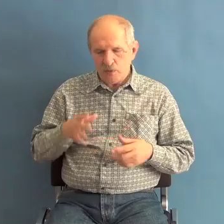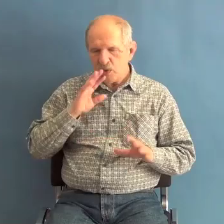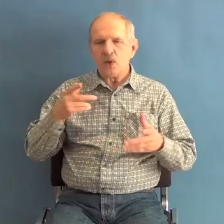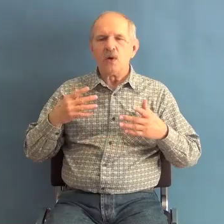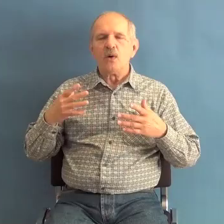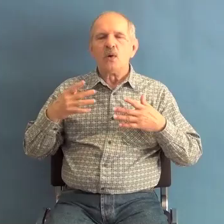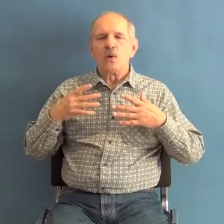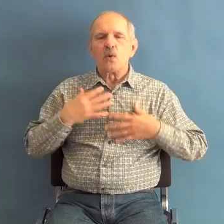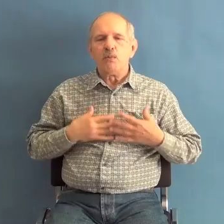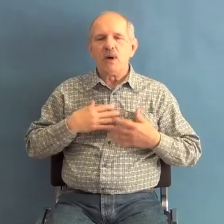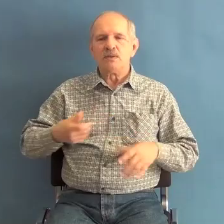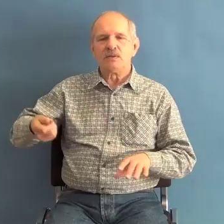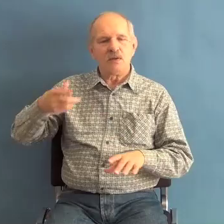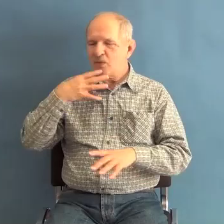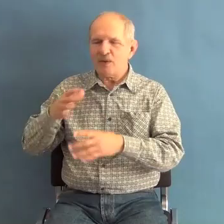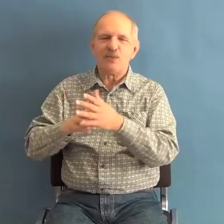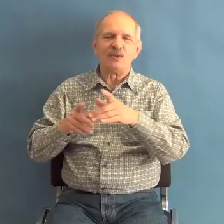Jakby nie można się było kąpać.